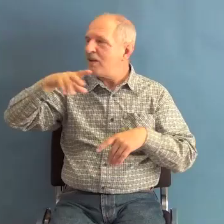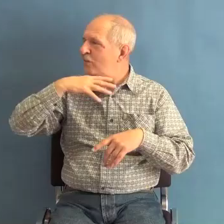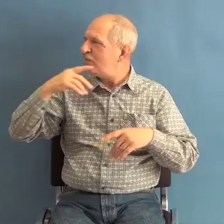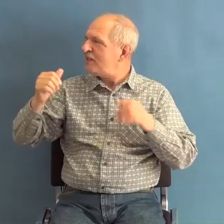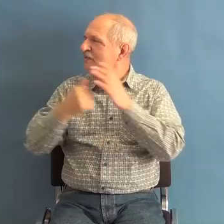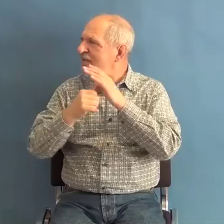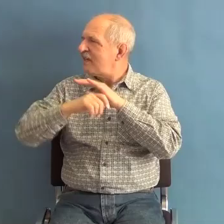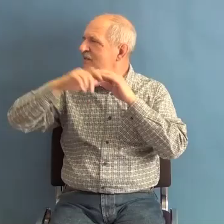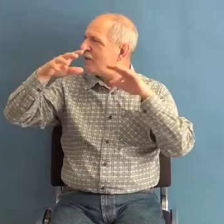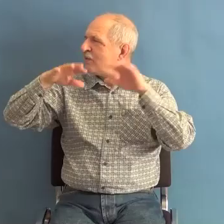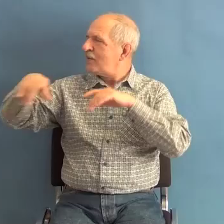W górach jest pełno wycieczek.